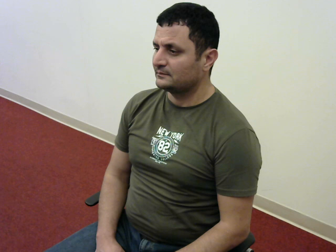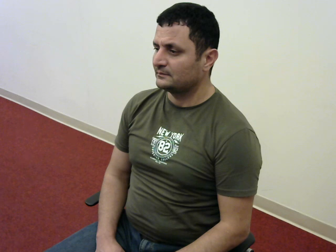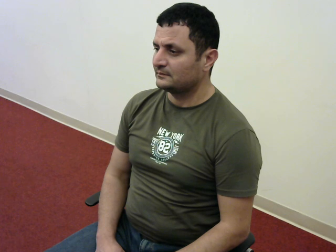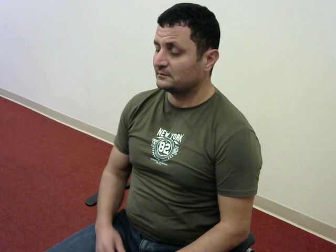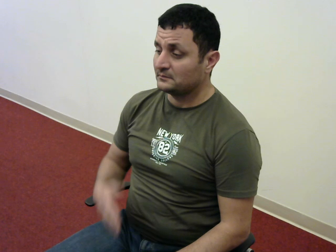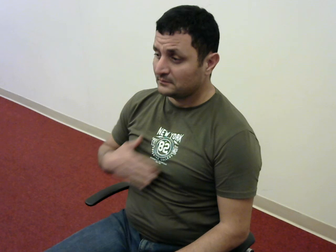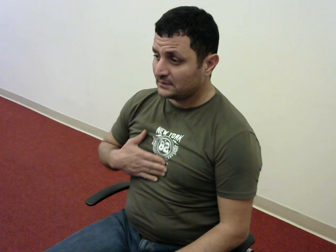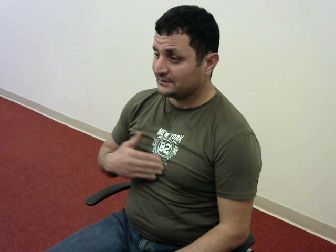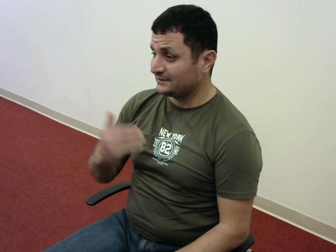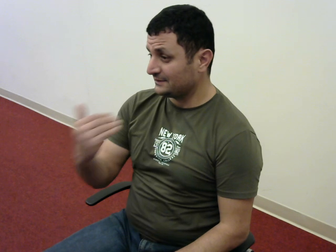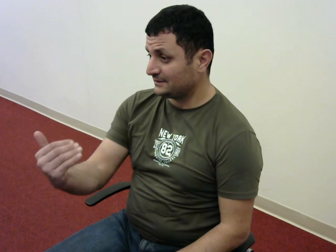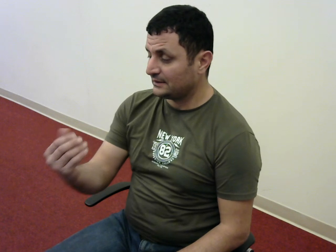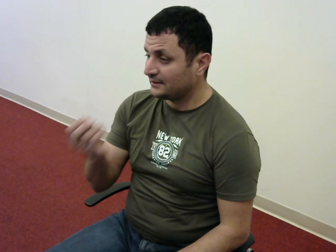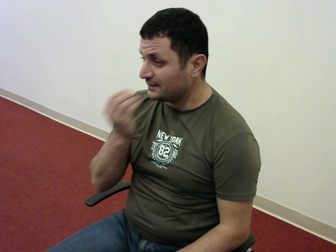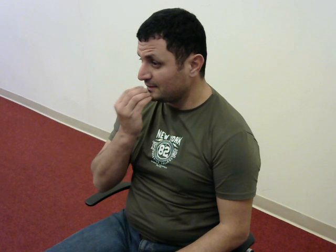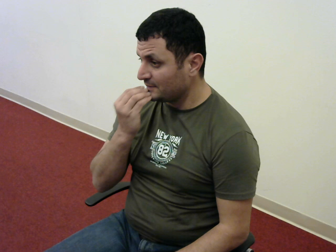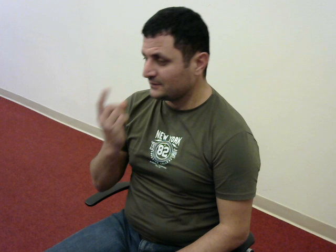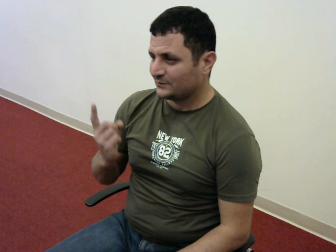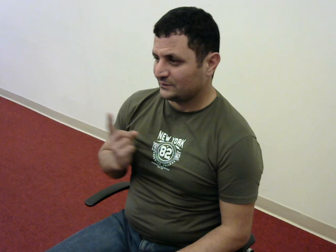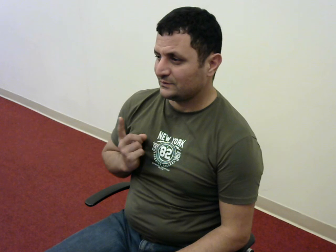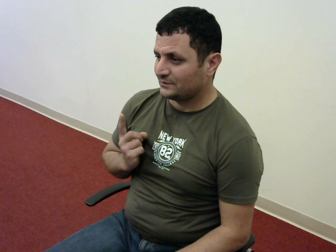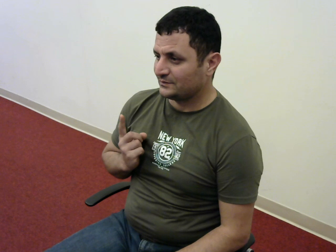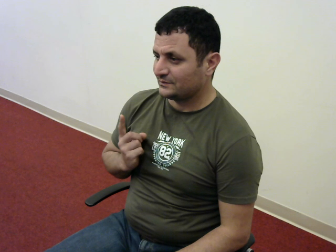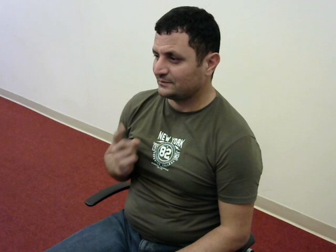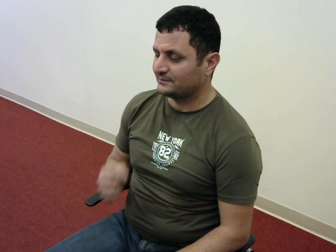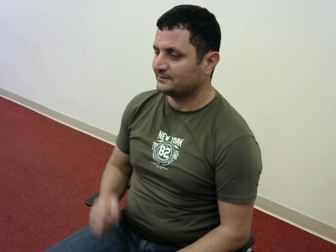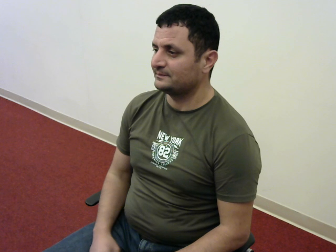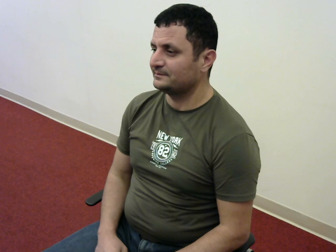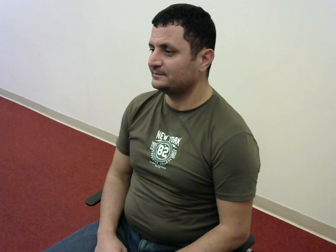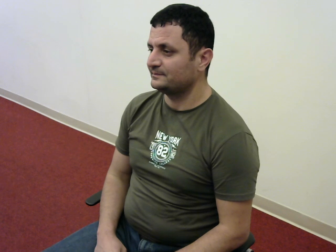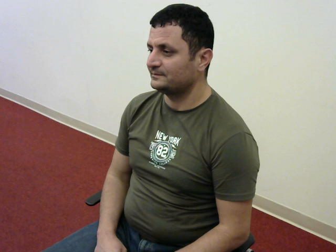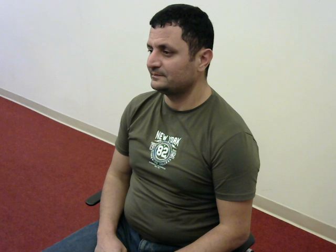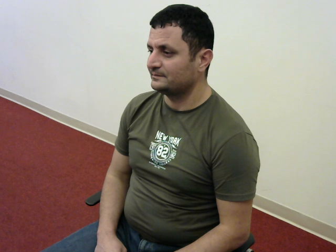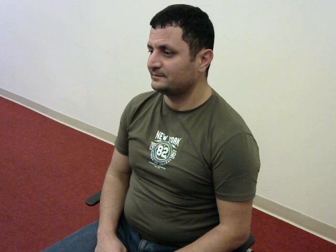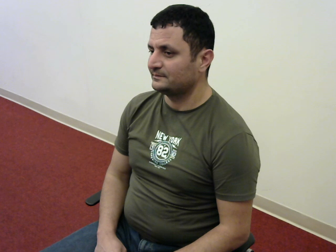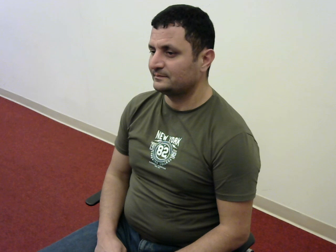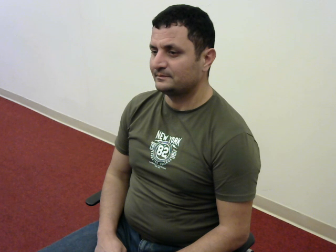Mən sizi naharda gözləyəcəm